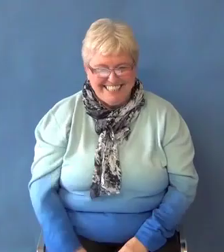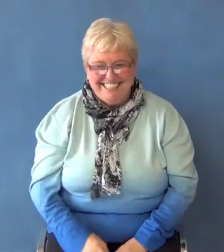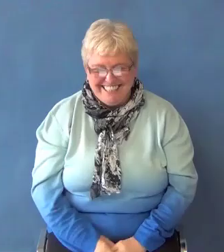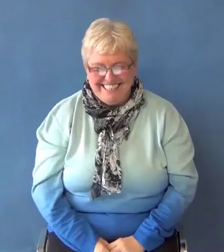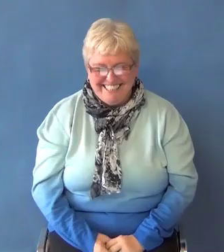Tak.